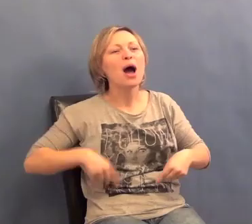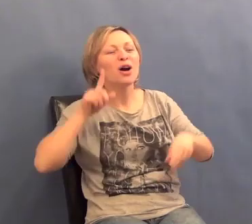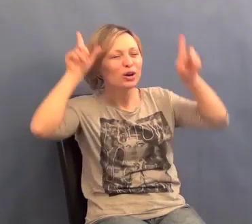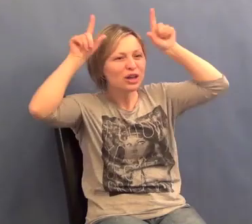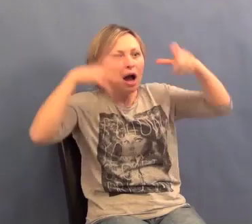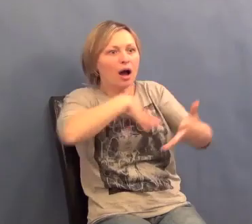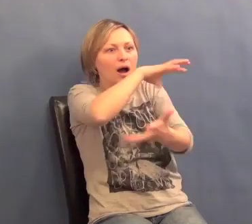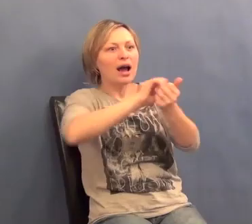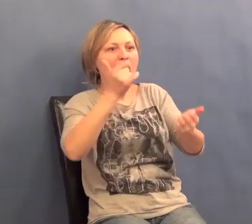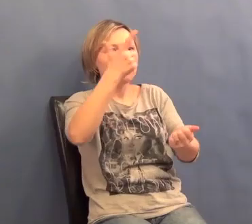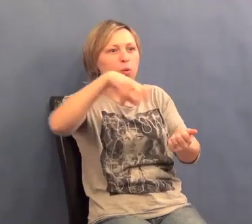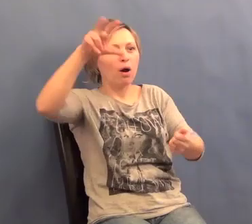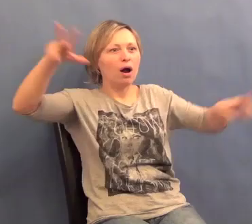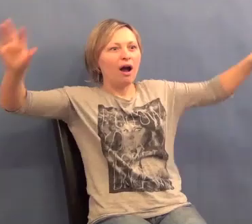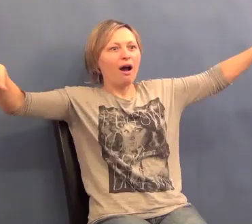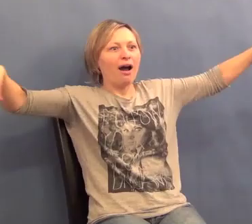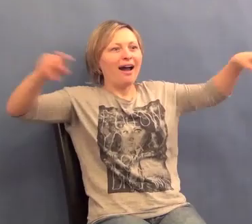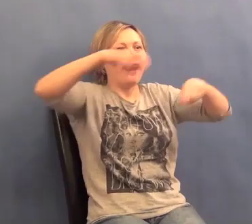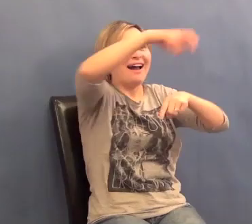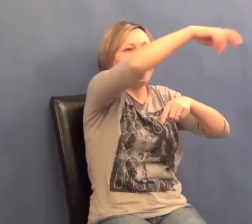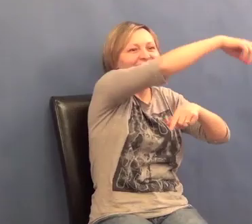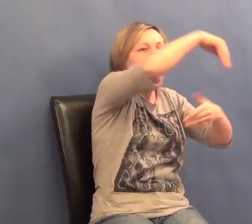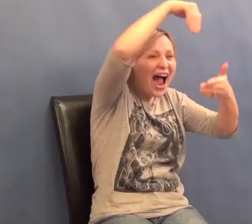A pan Myszka Miki przestraszył się, bo to lata jak duch.